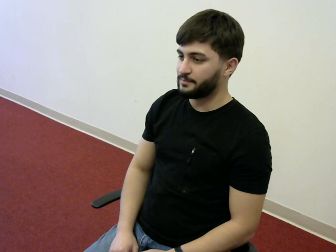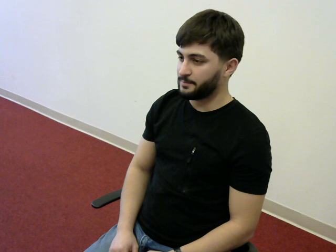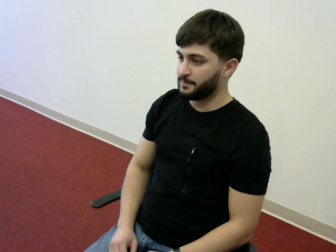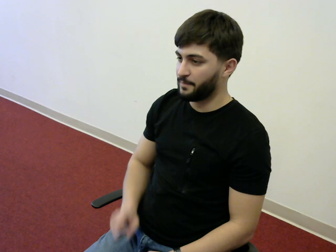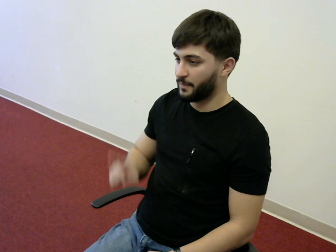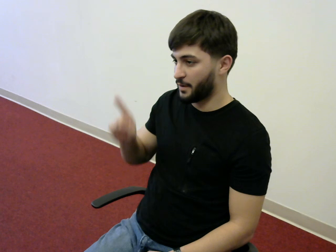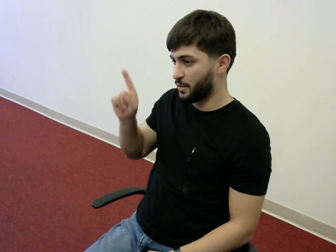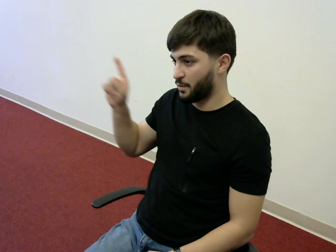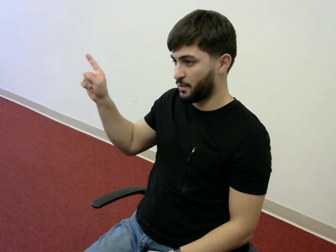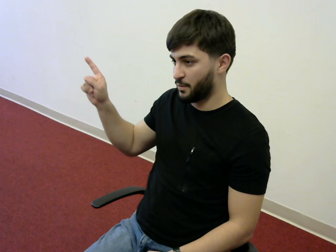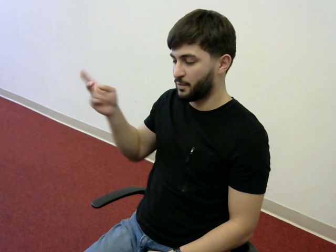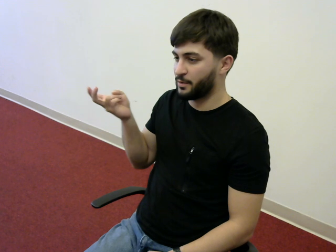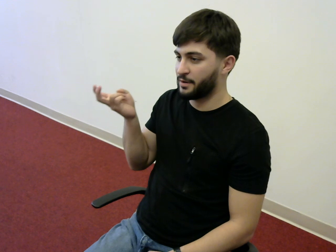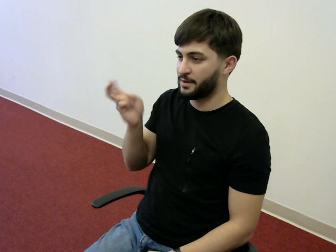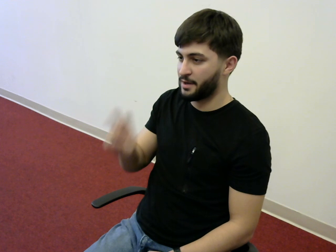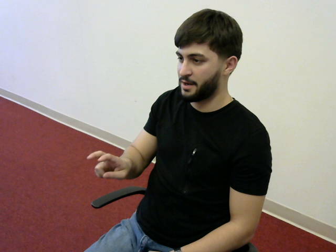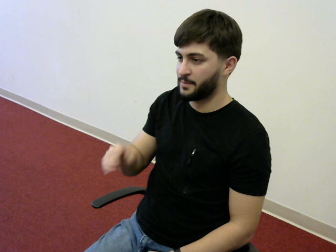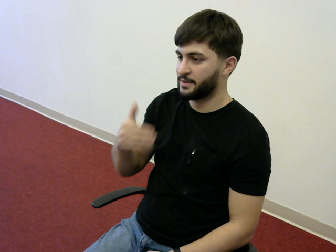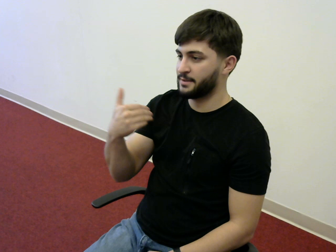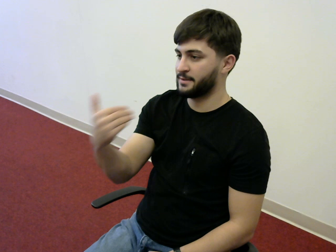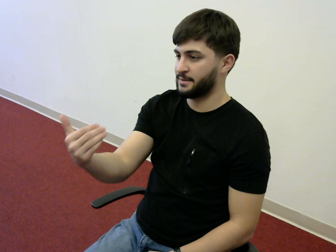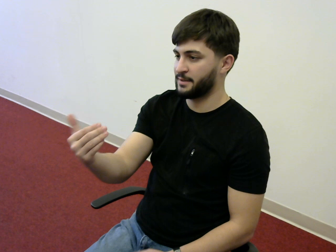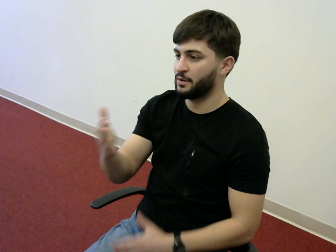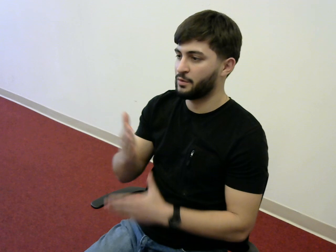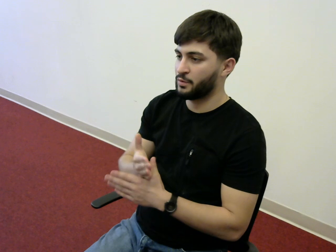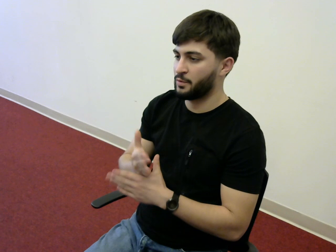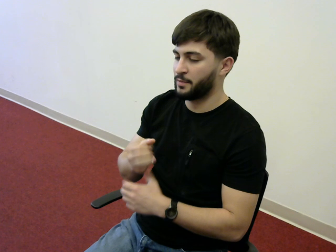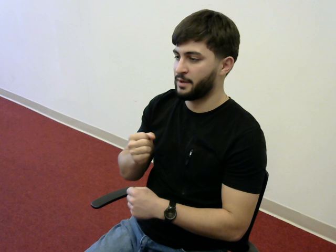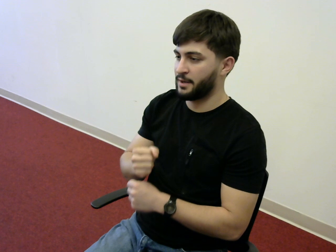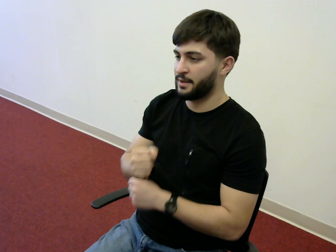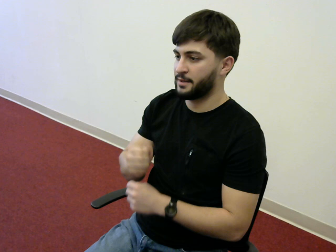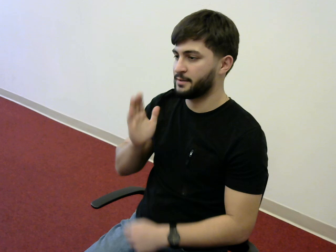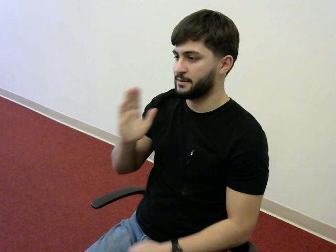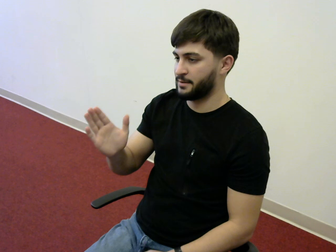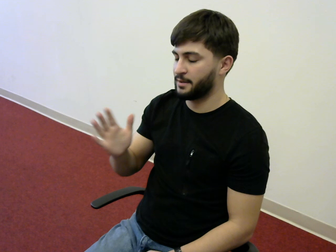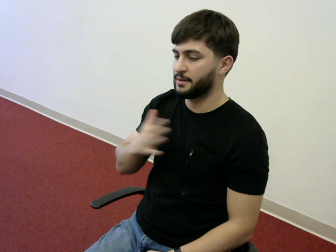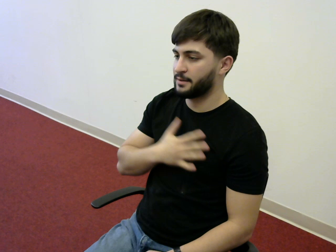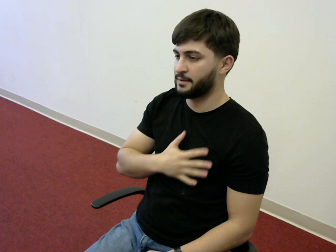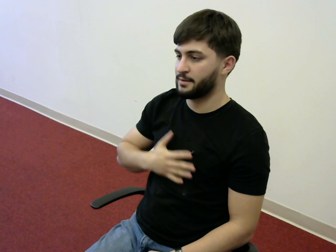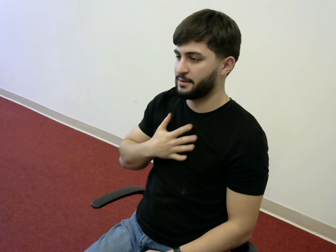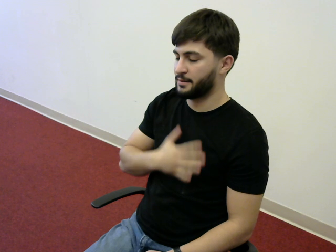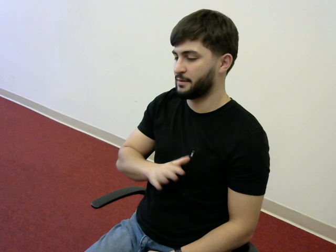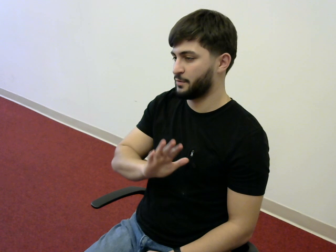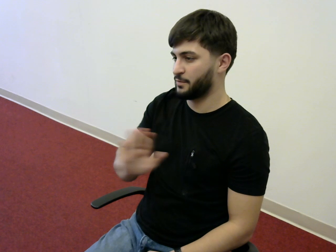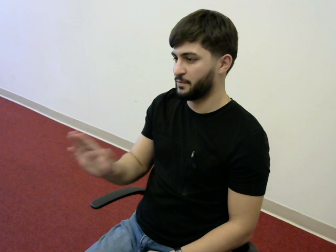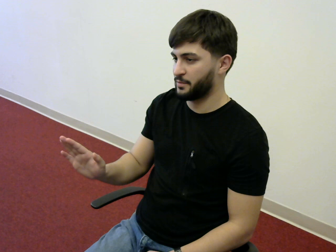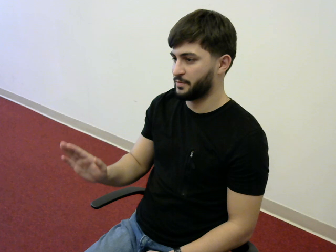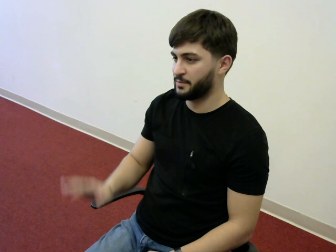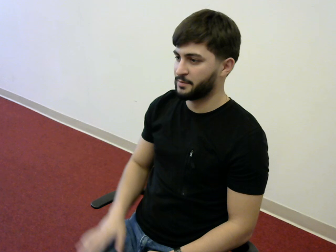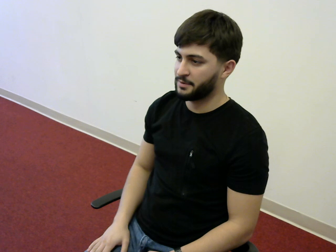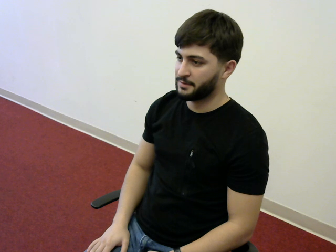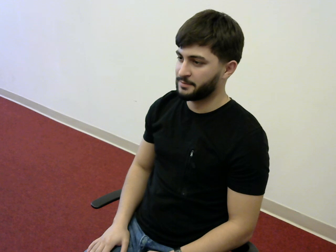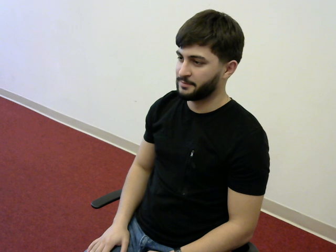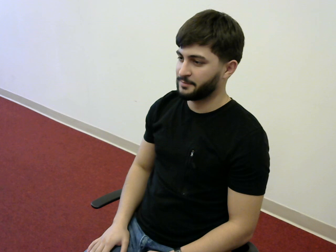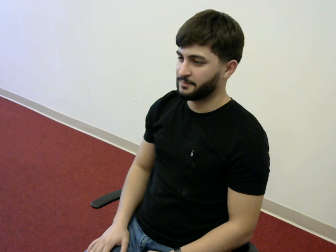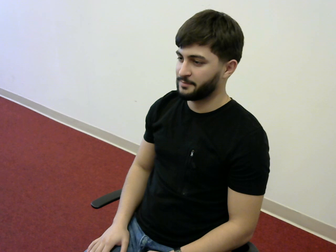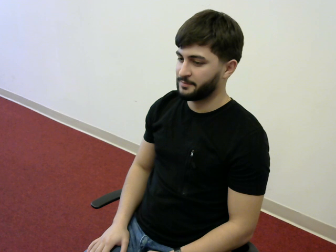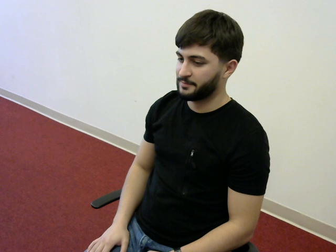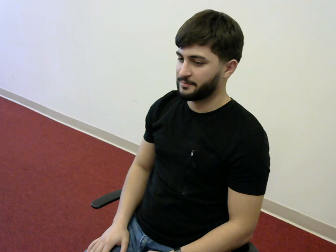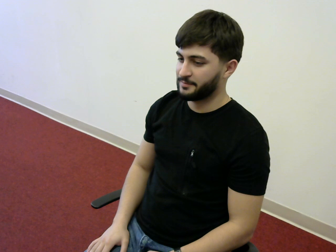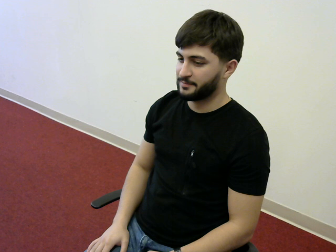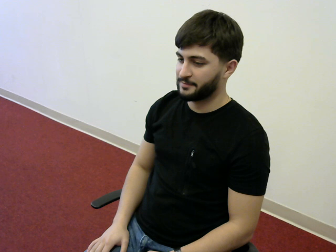O gəlib sizə kömək edəcək, narahat olmayın